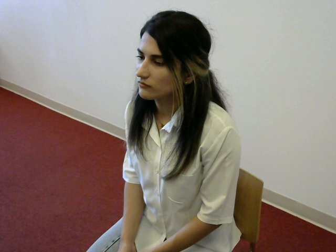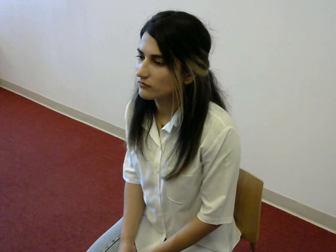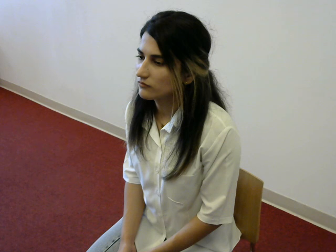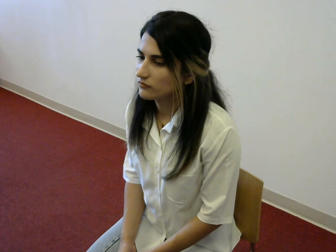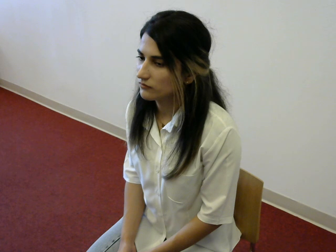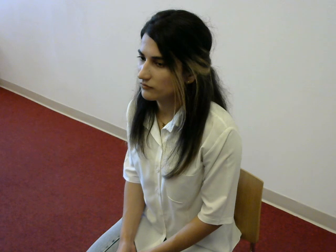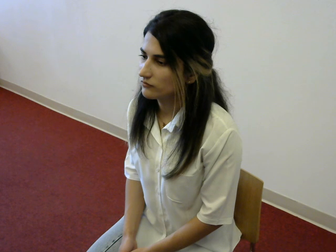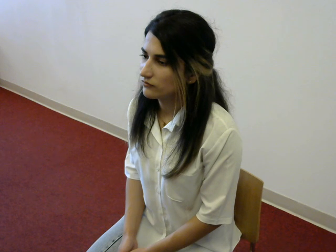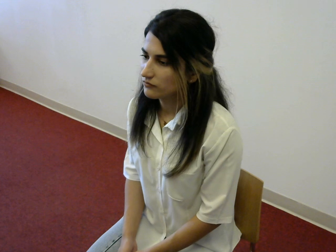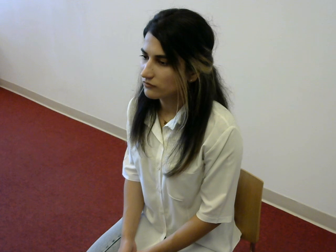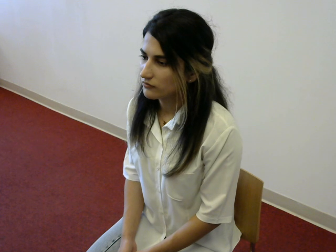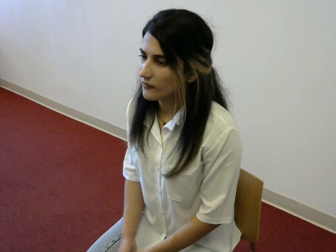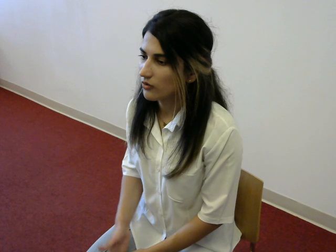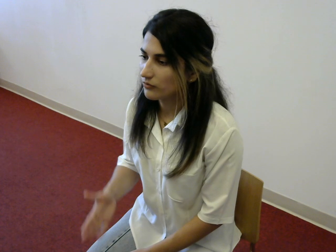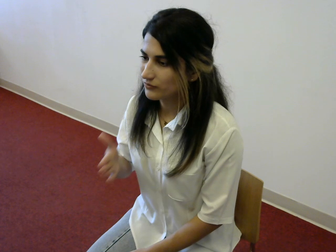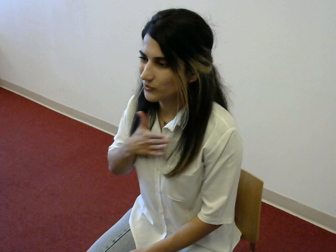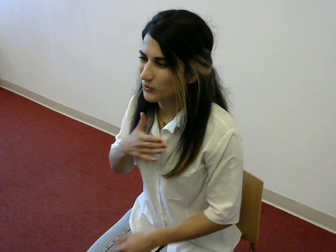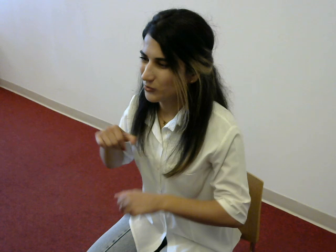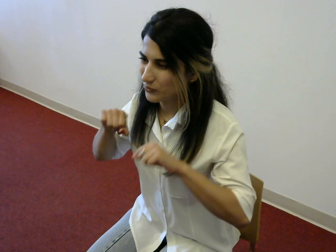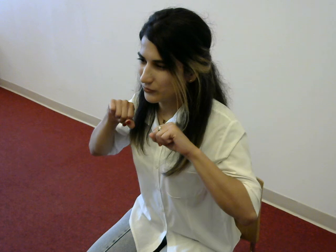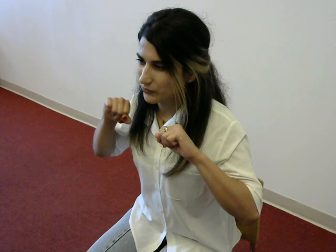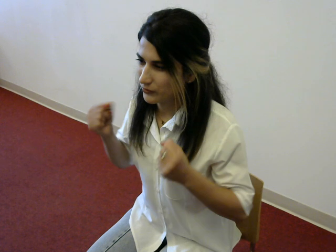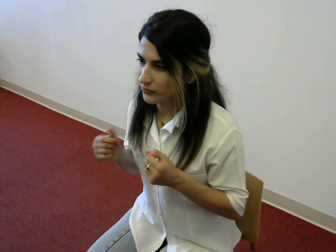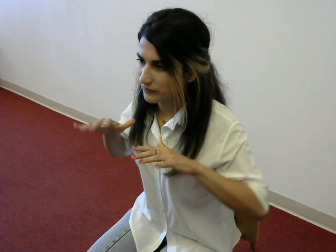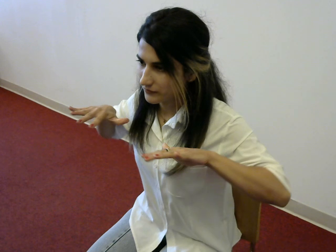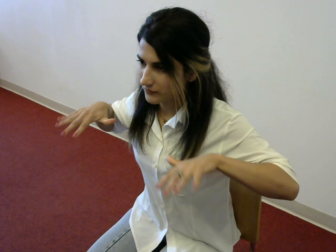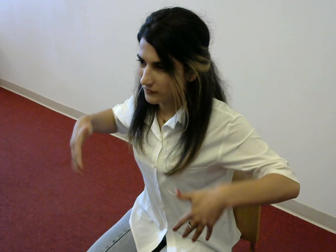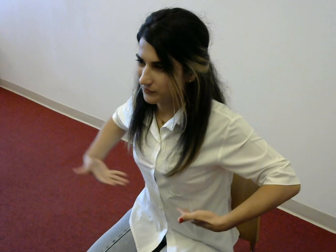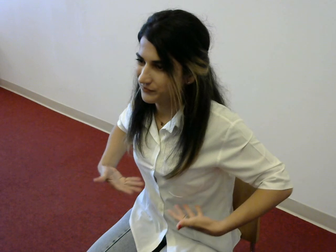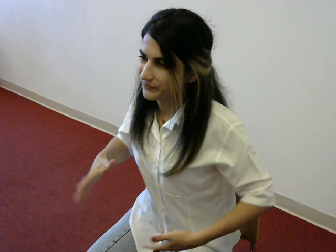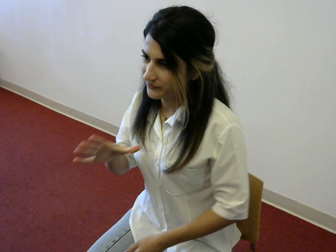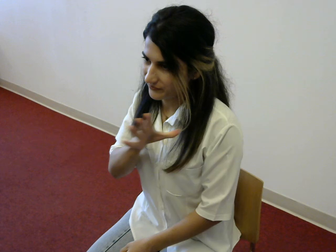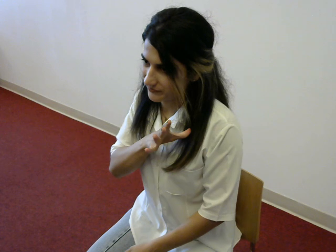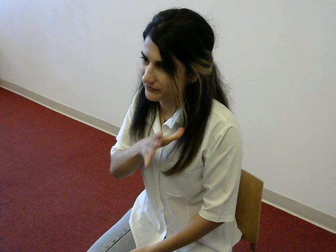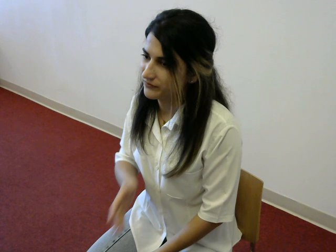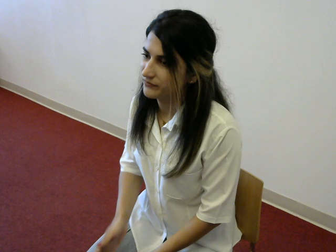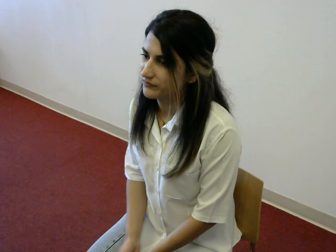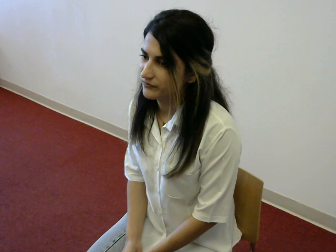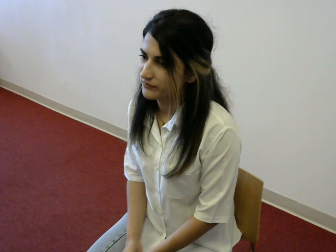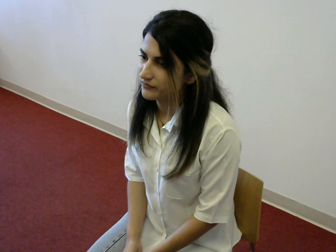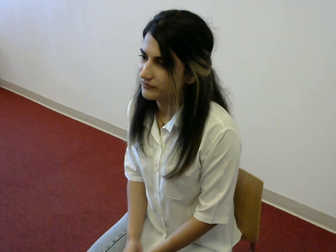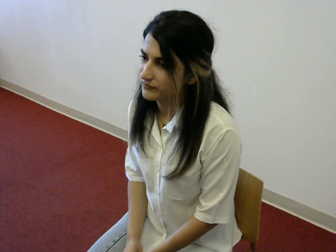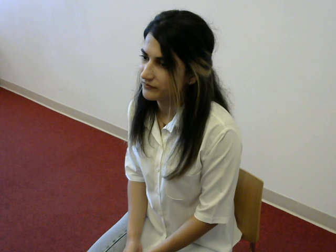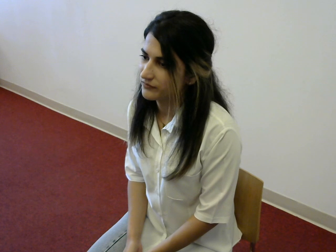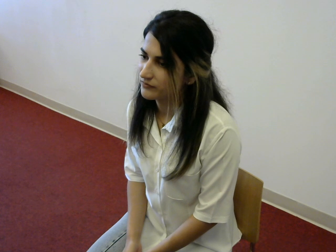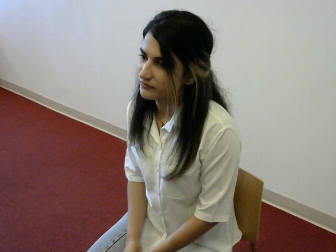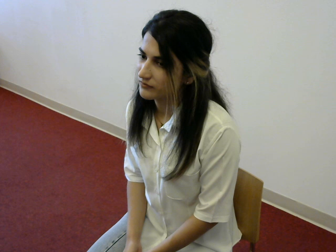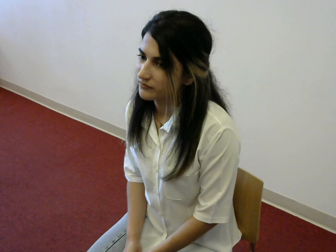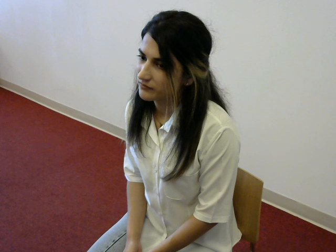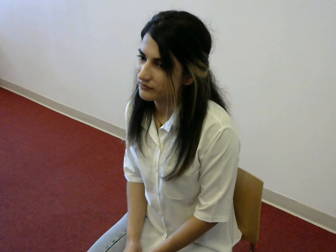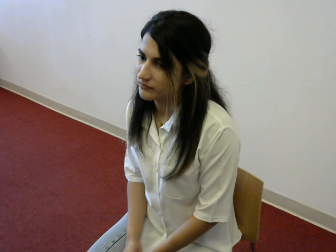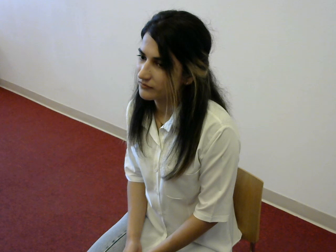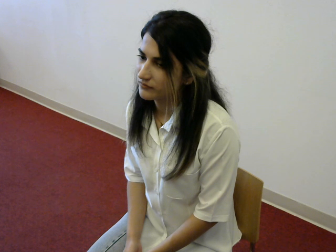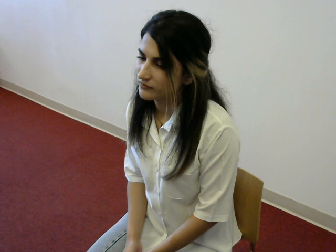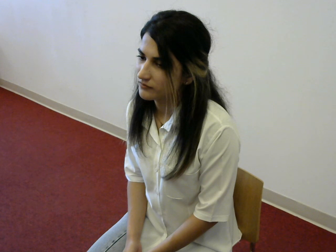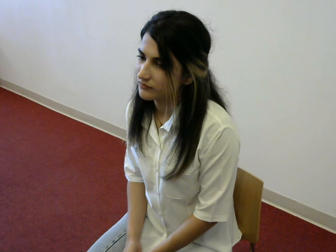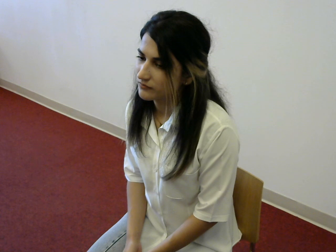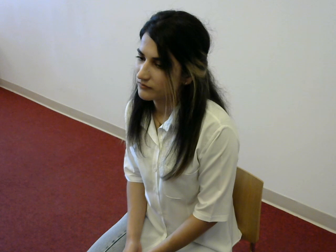Mən sətəlcəm olmuşam